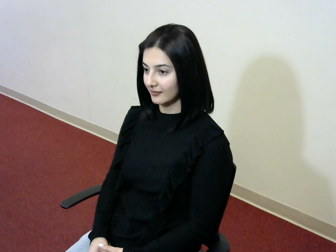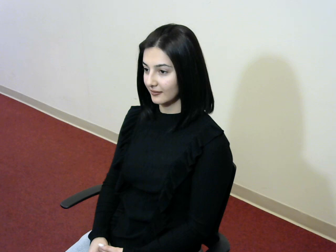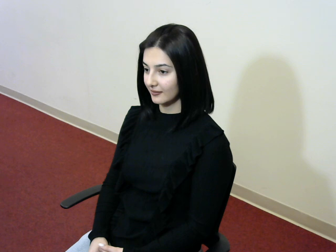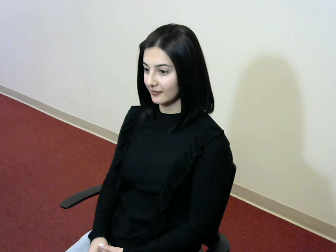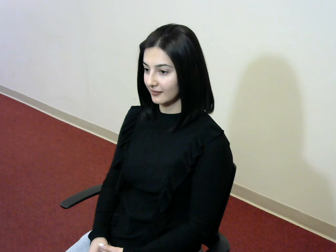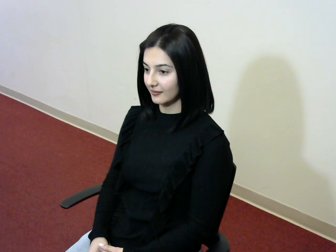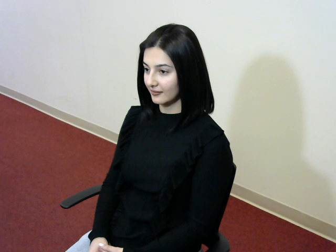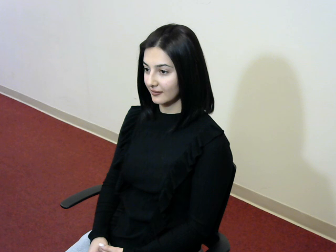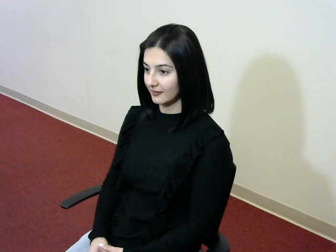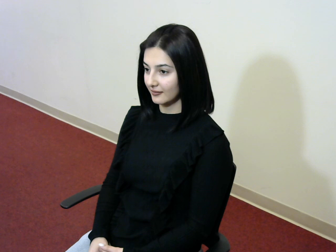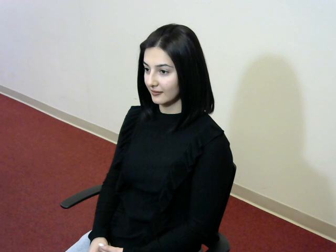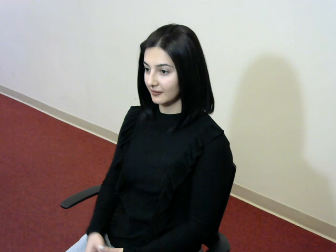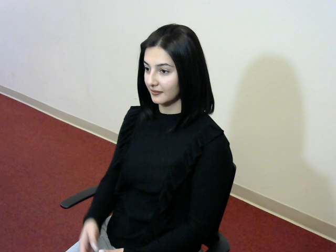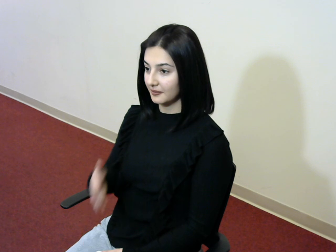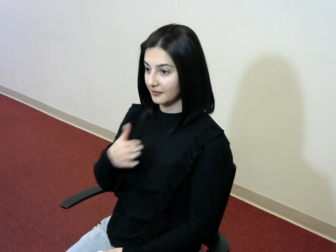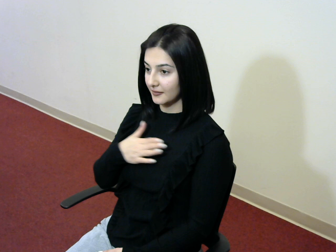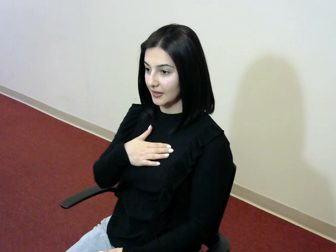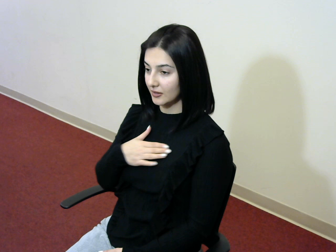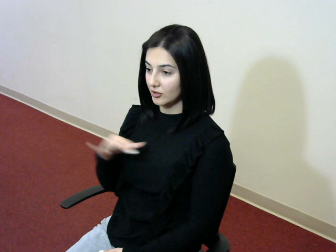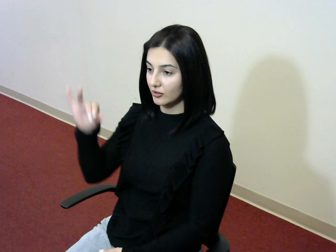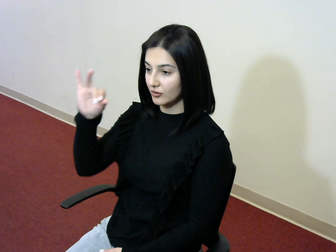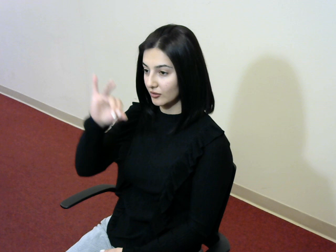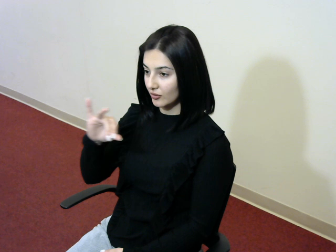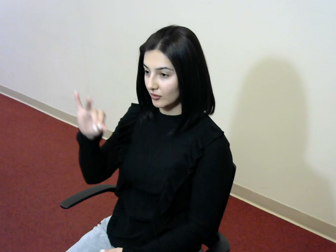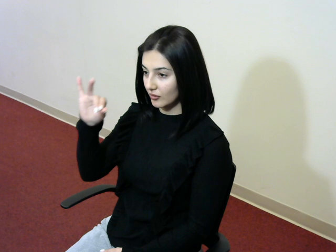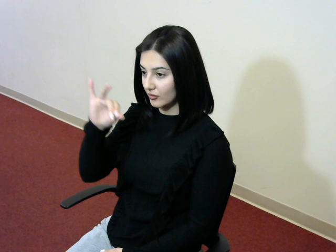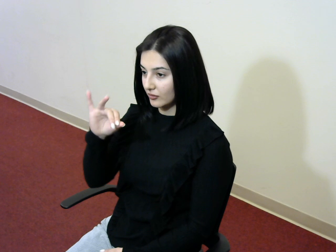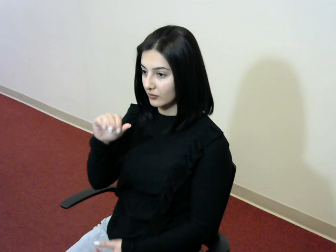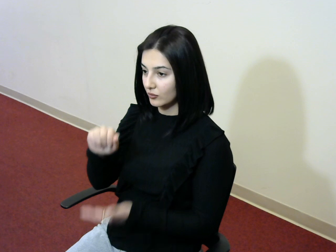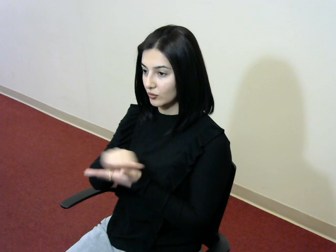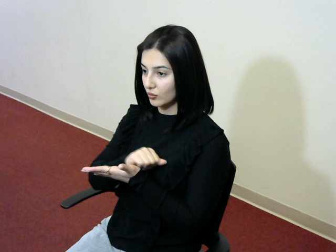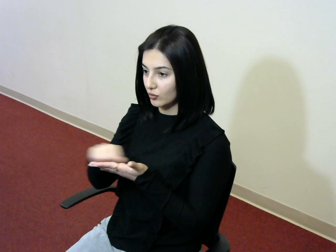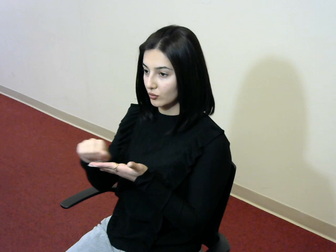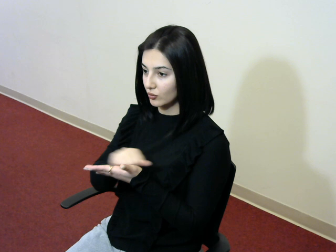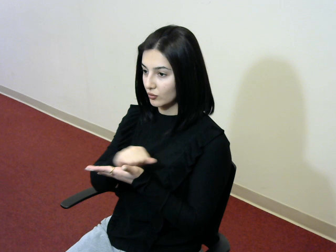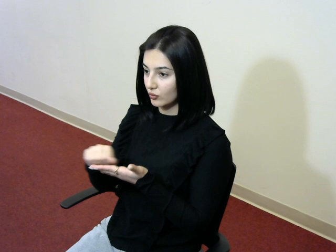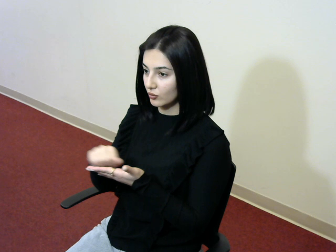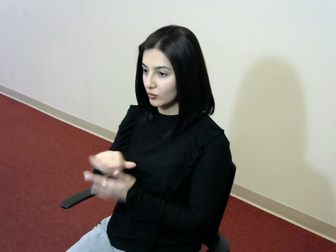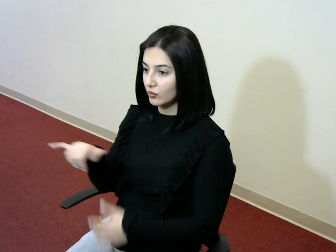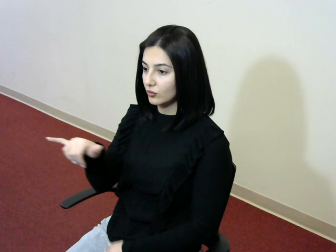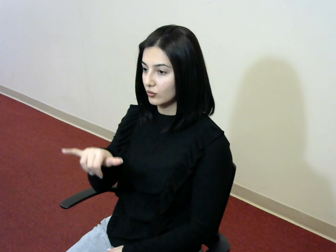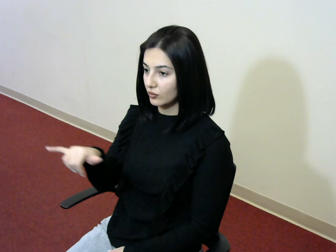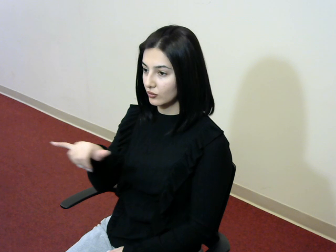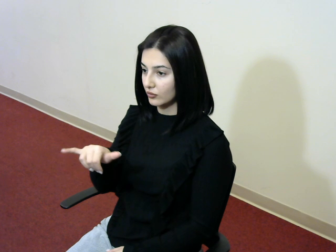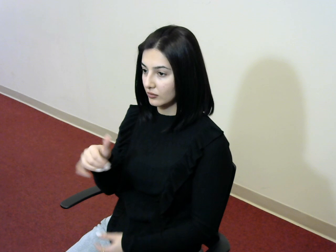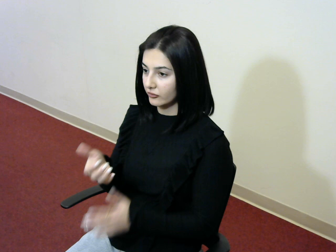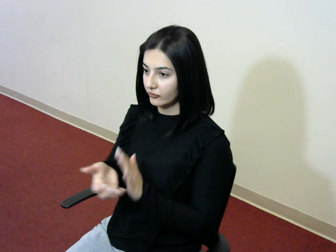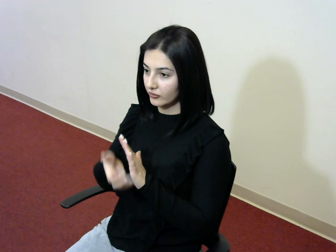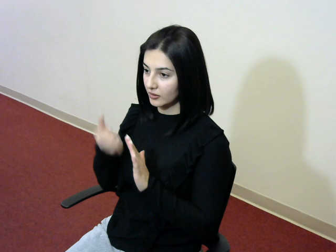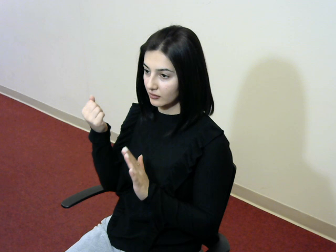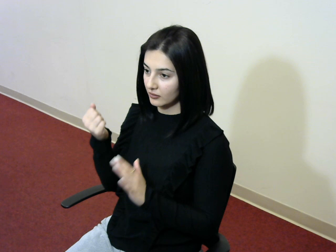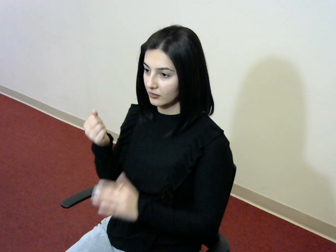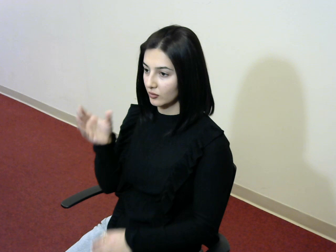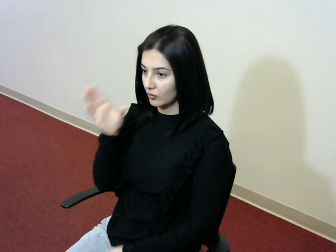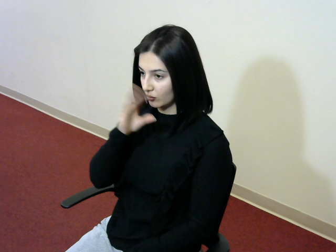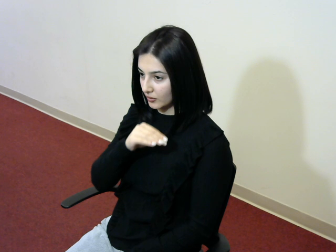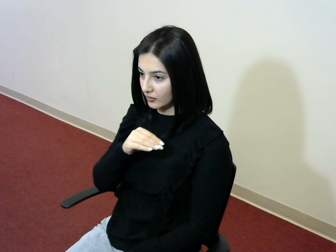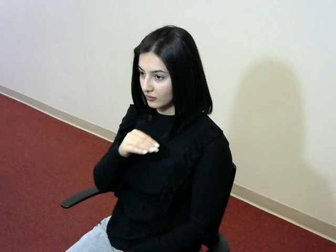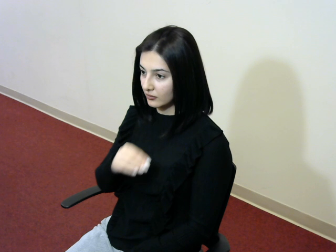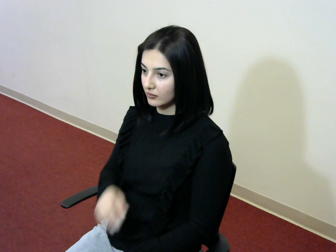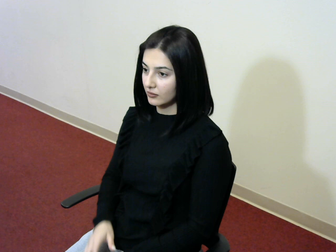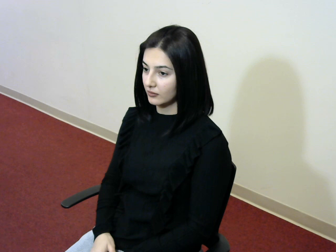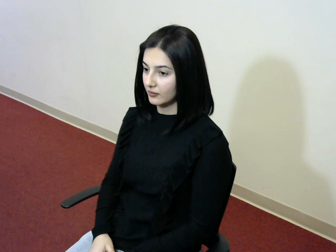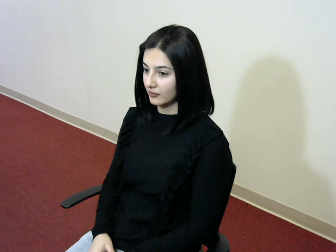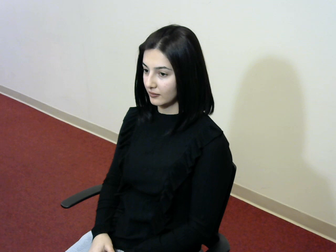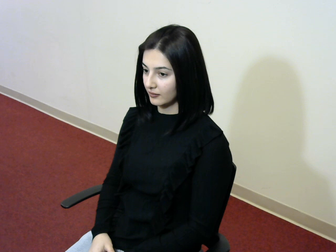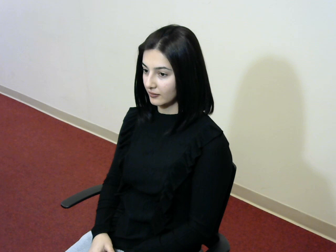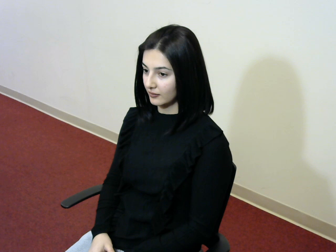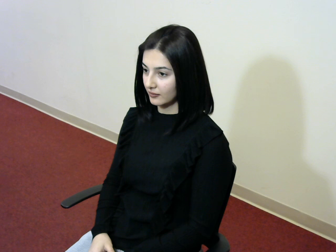Mən tarix sənədləri hardan götürə bilərəm?